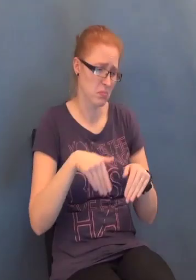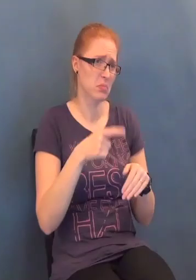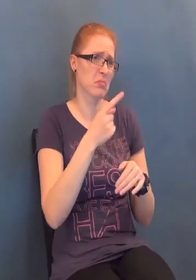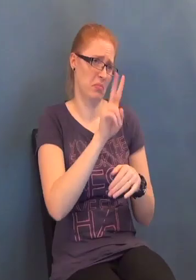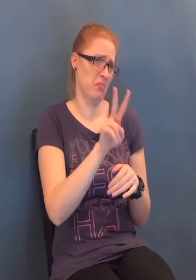Może być.